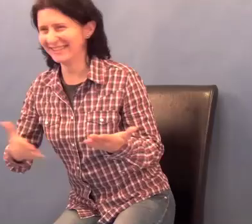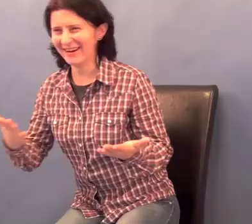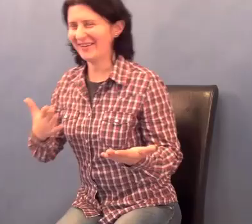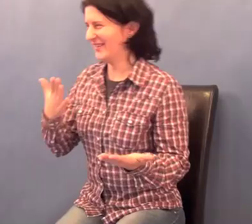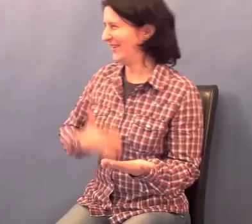Lubię.